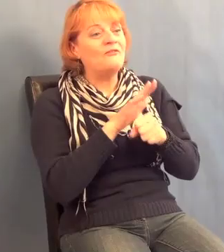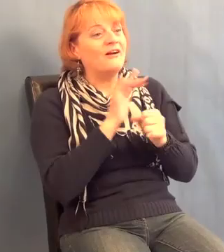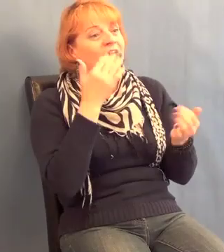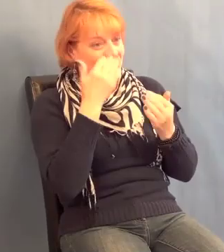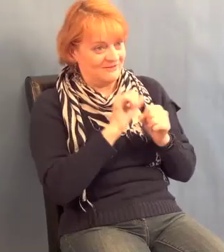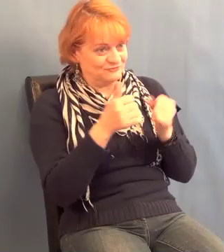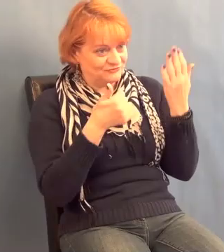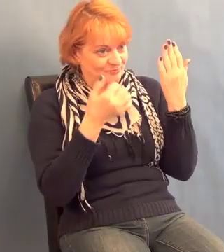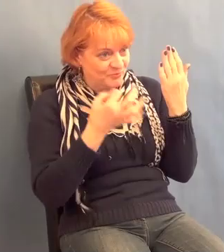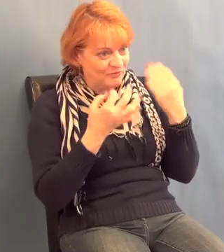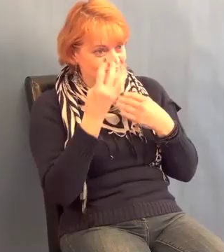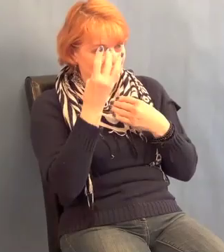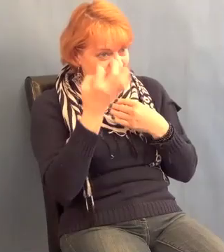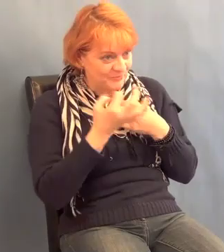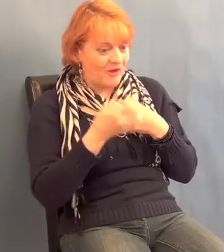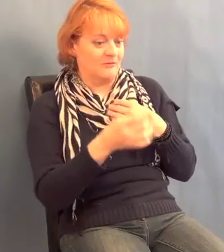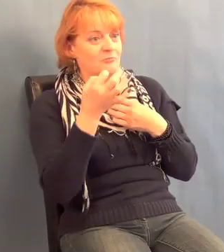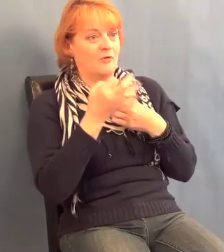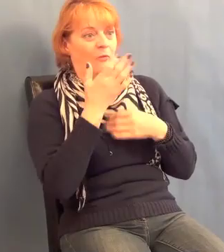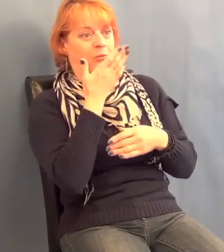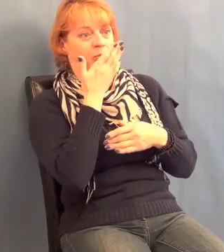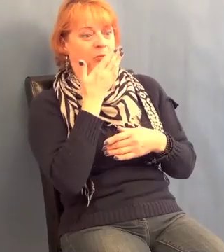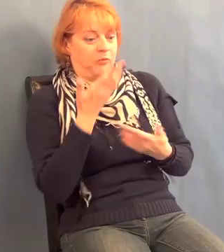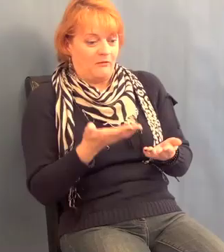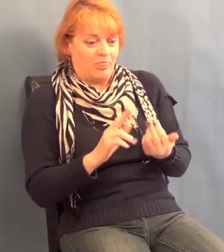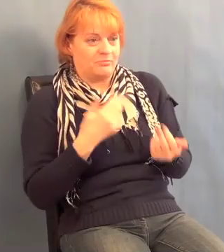A jak to wygląda z piwem? Ma sześć lub cztery procent, a znak pokazuje, że nie wolno alkoholu.